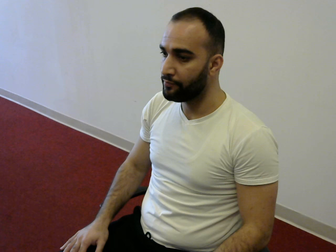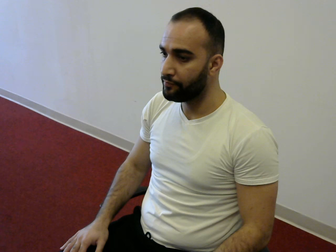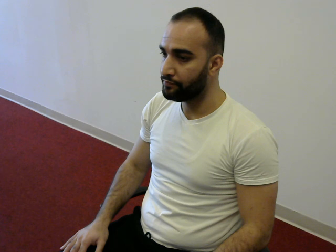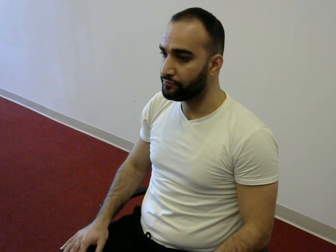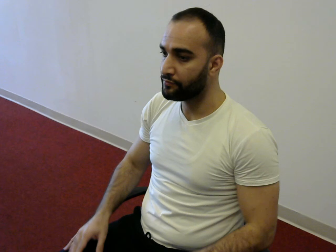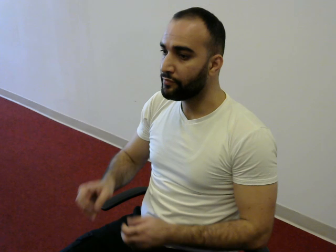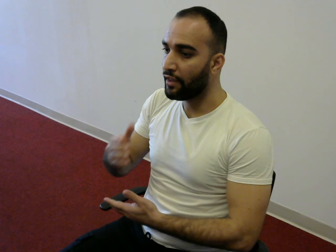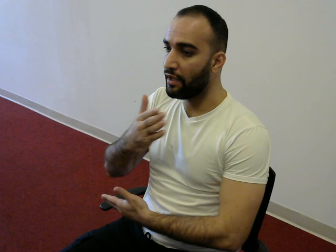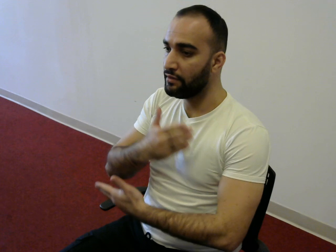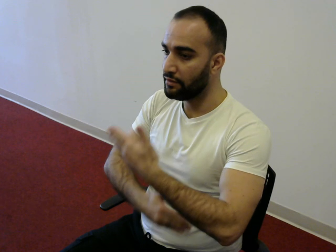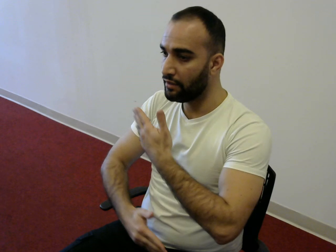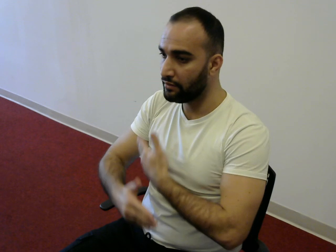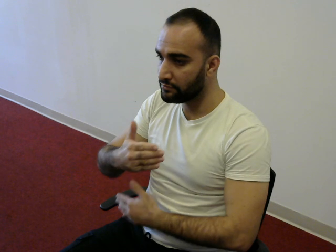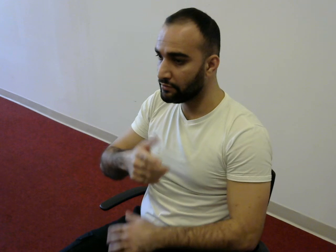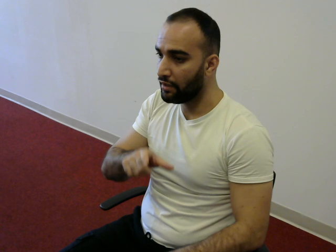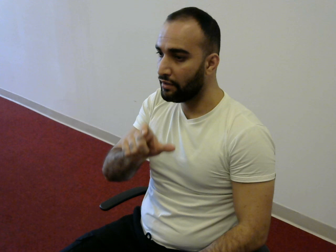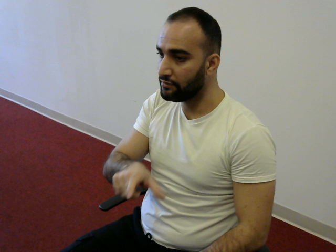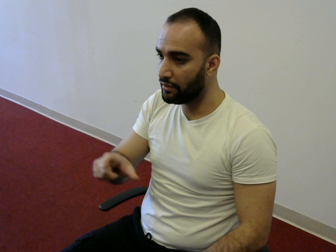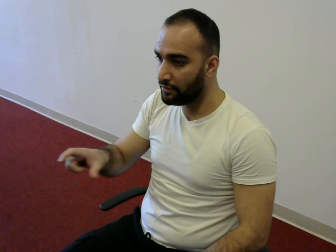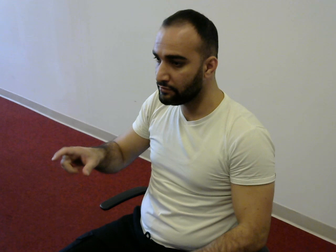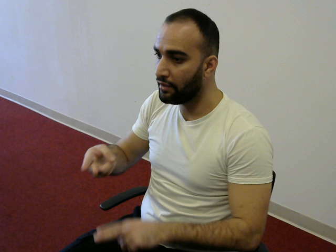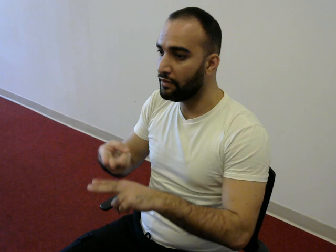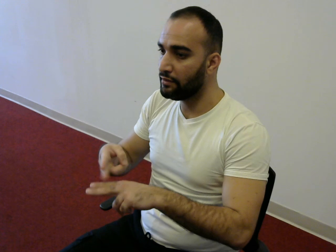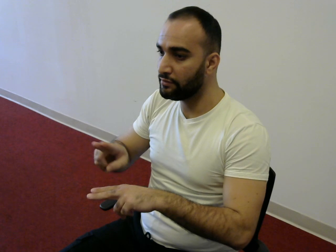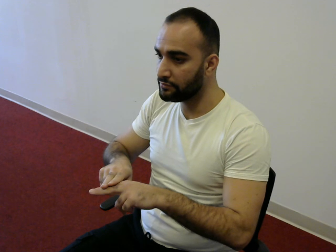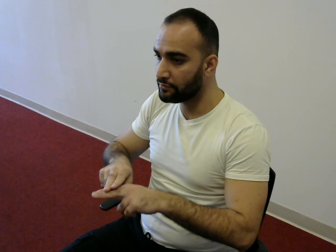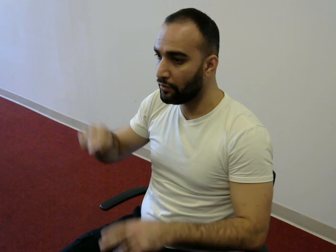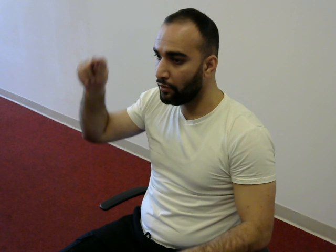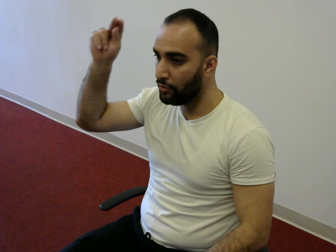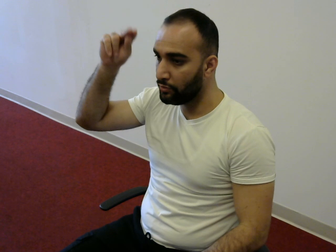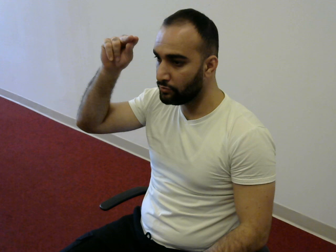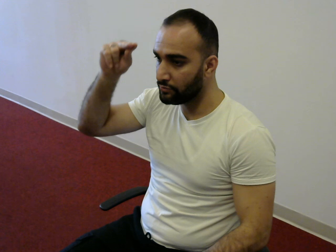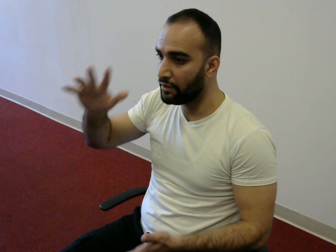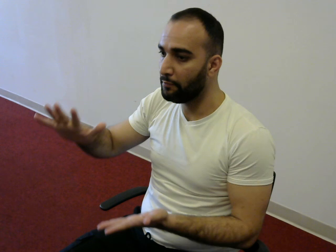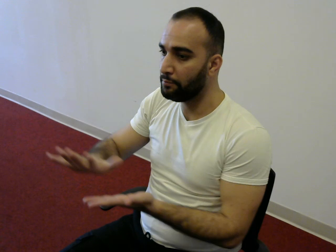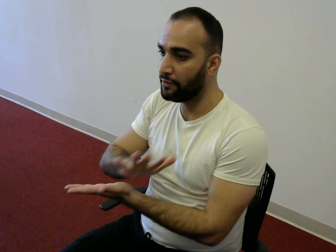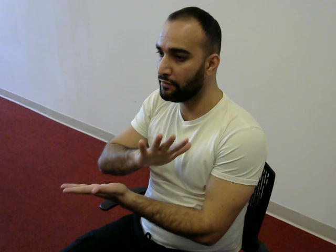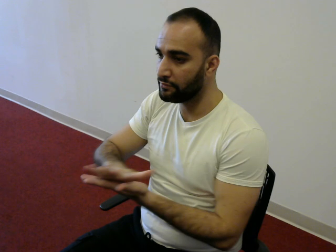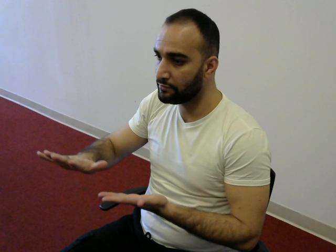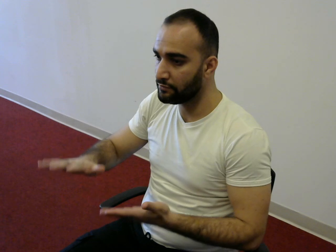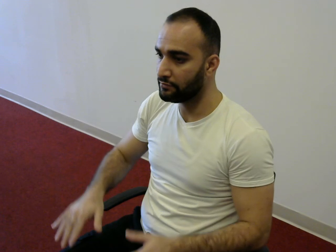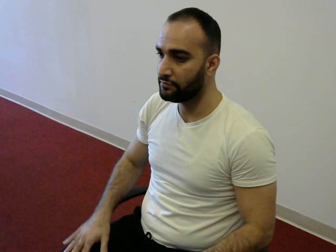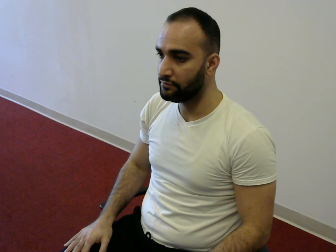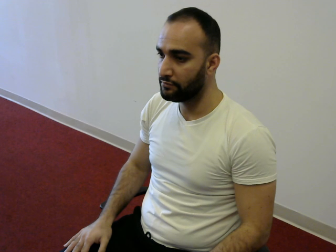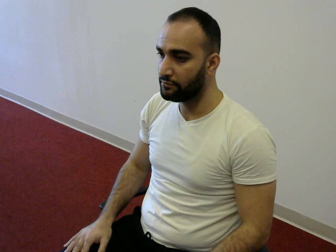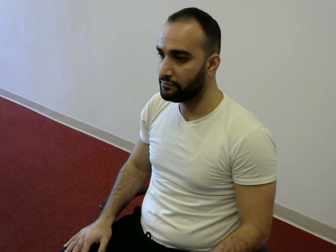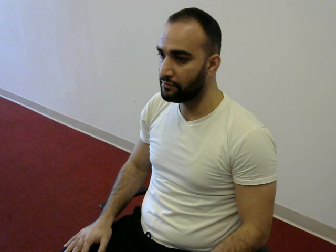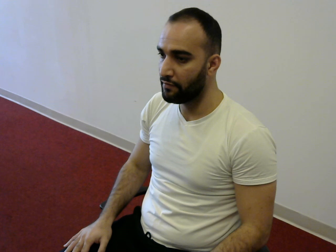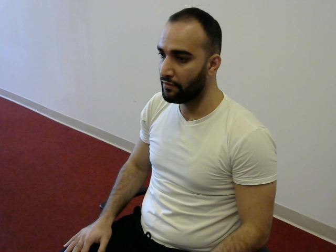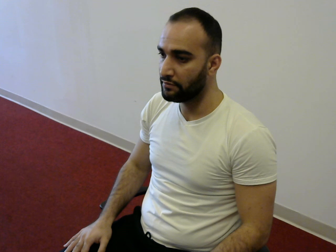Əlilliyi olan şəxslərə təhsil pulsuzdur